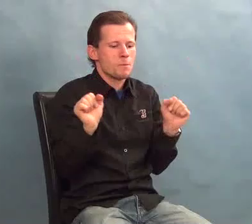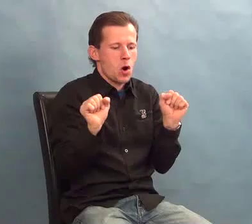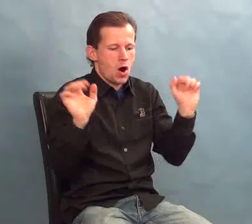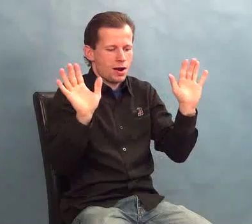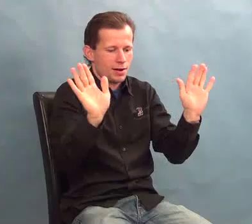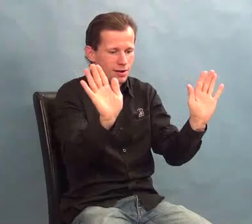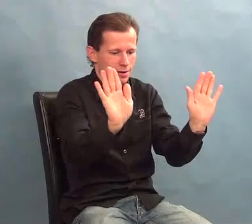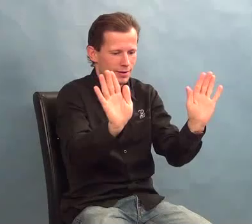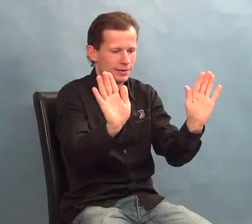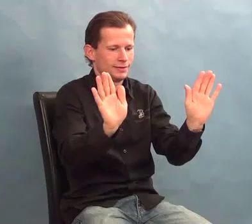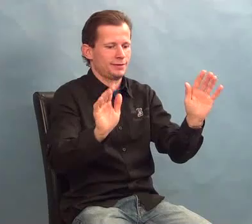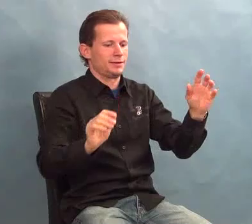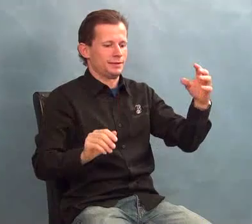Ja się boję, nie strzelaj.